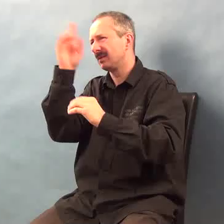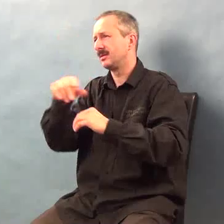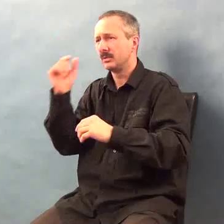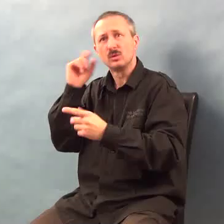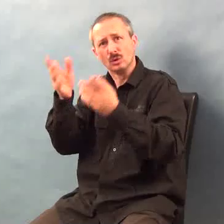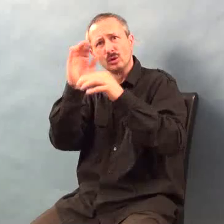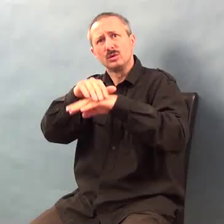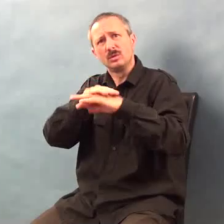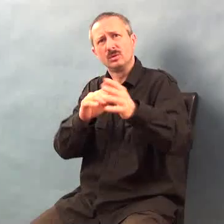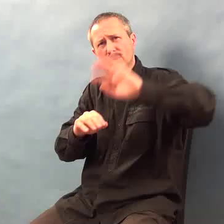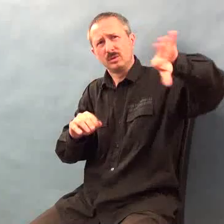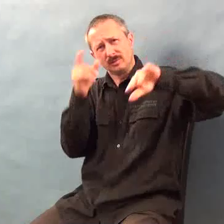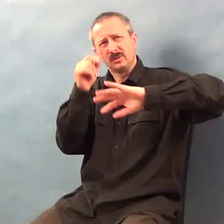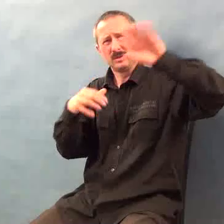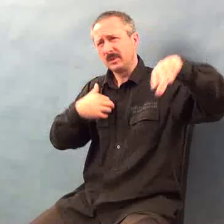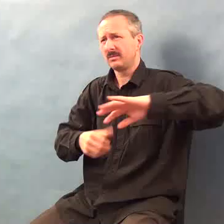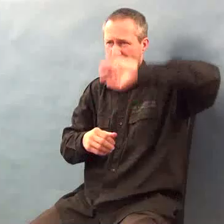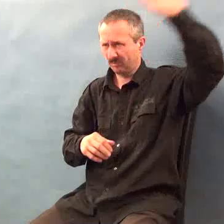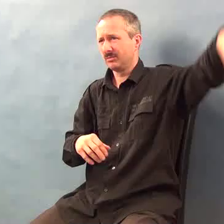Kobieta zgadza się i mówi mu, żeby poszedł spać, skoro jest zmęczony.